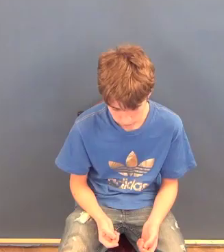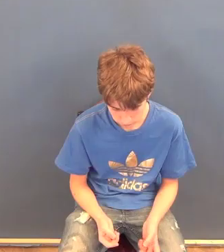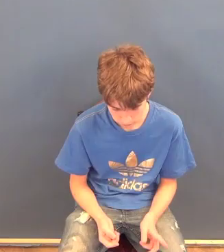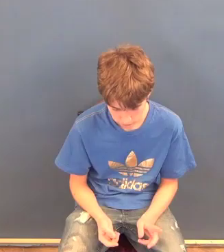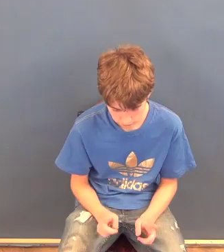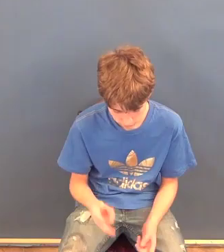Nie wolno.